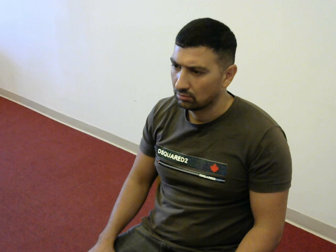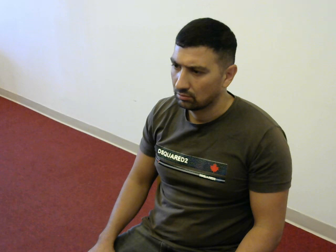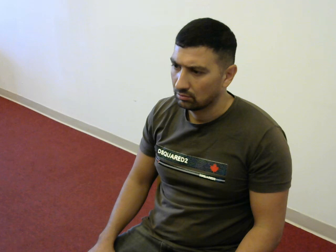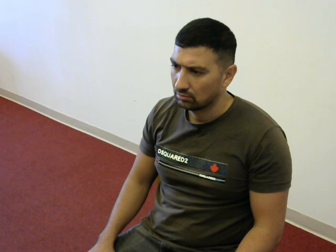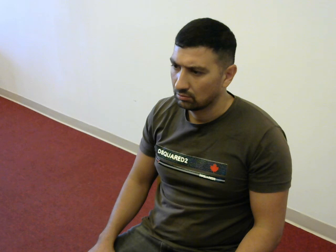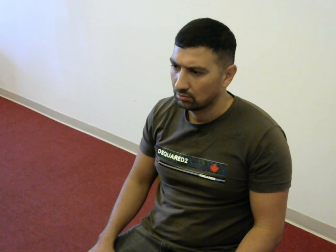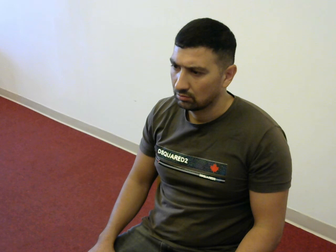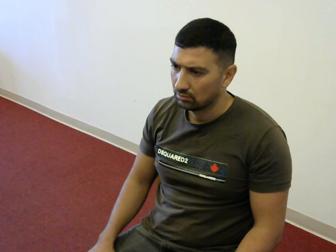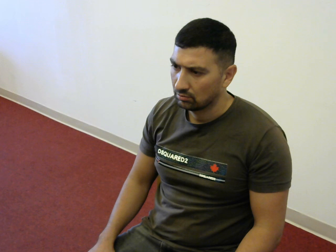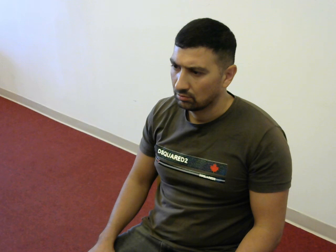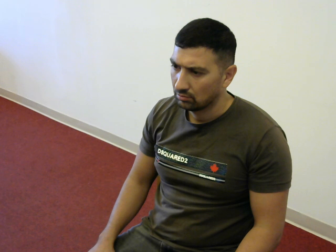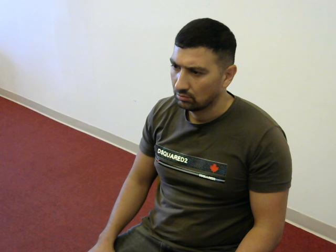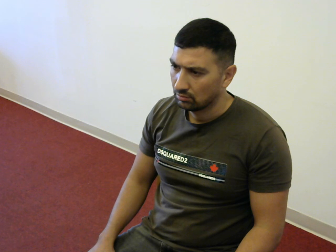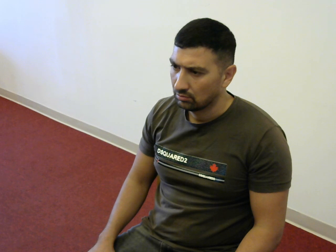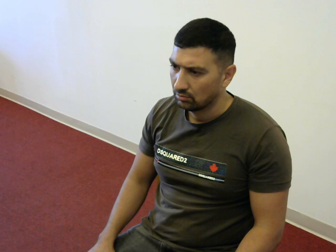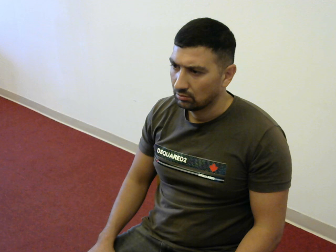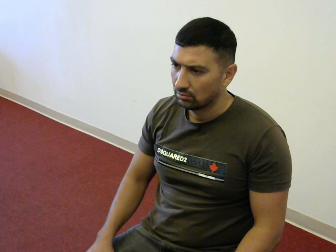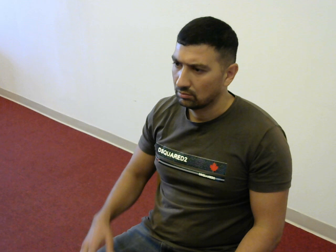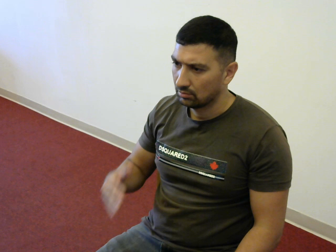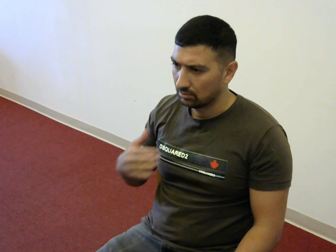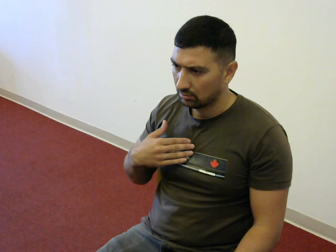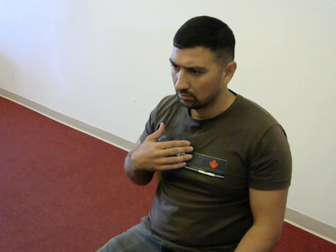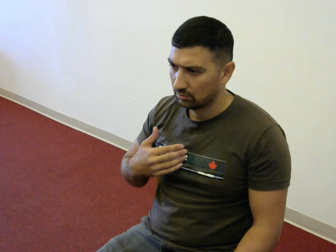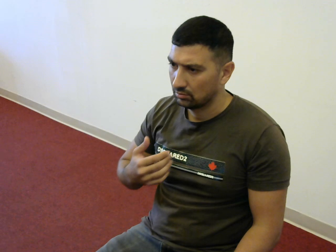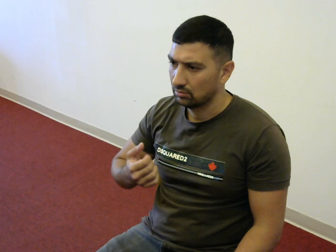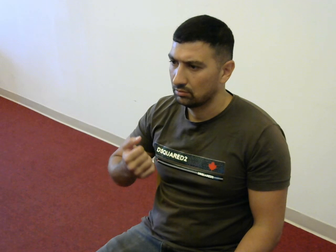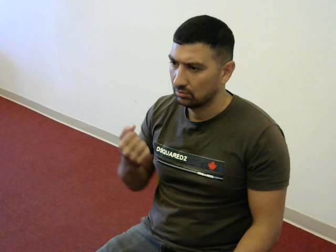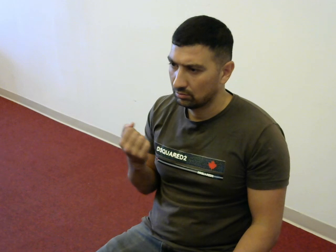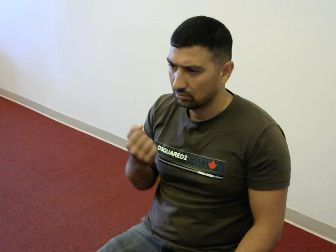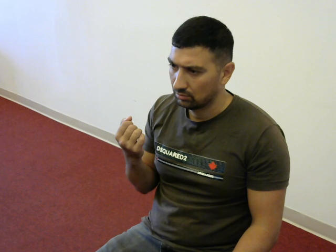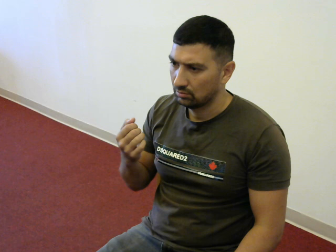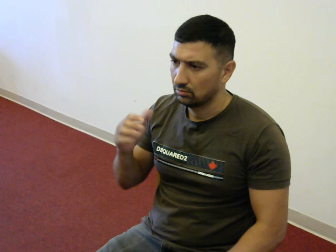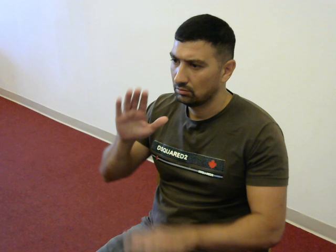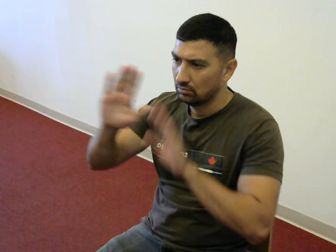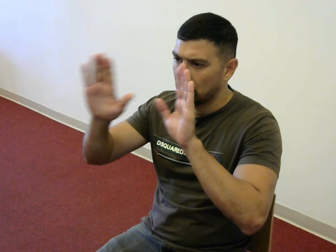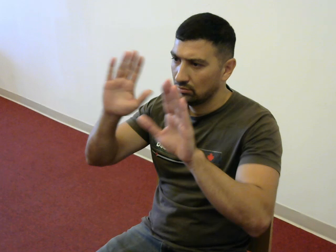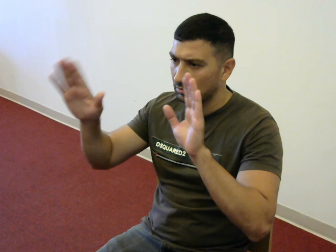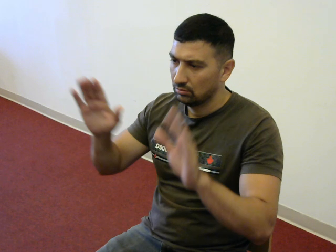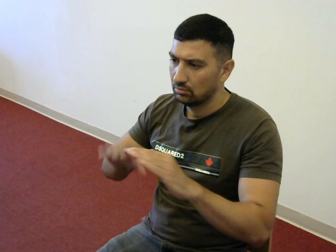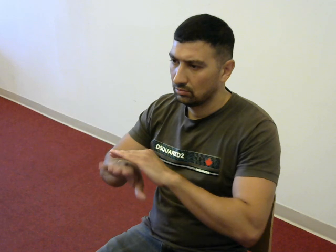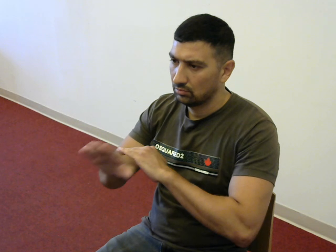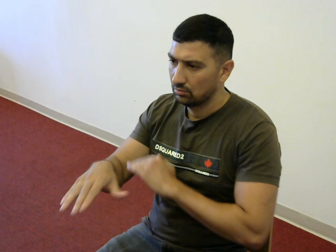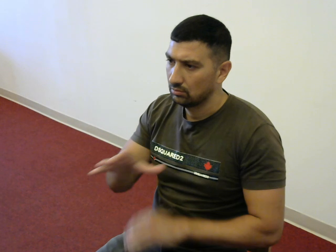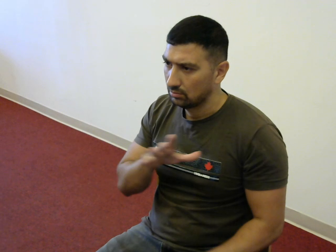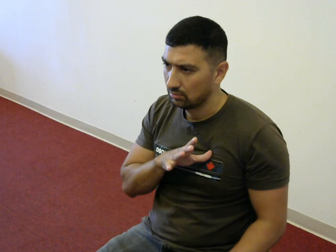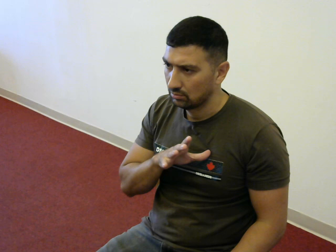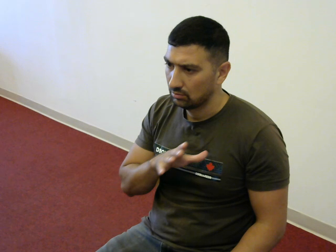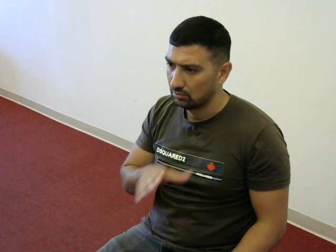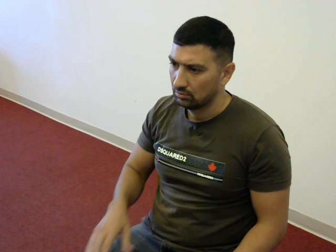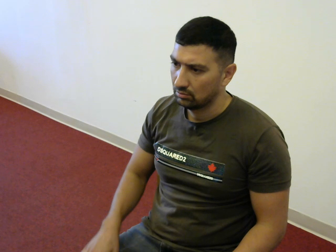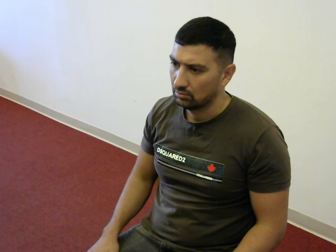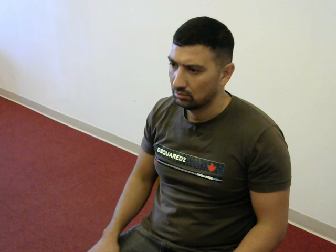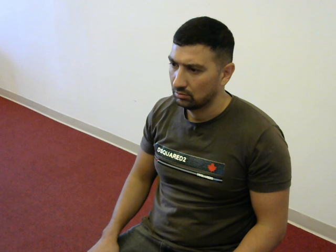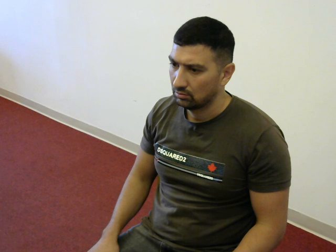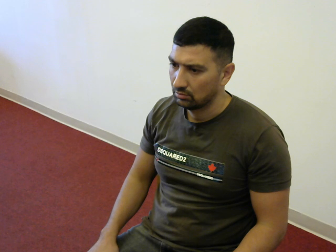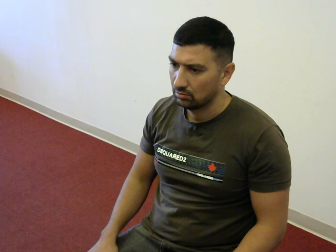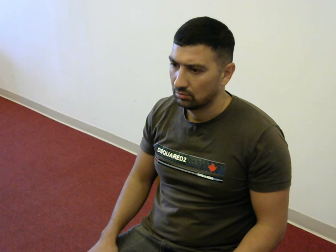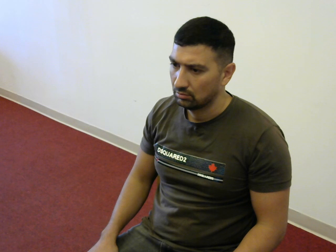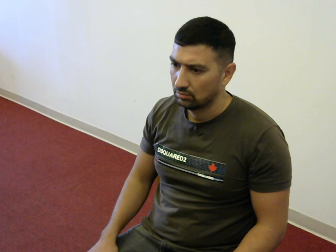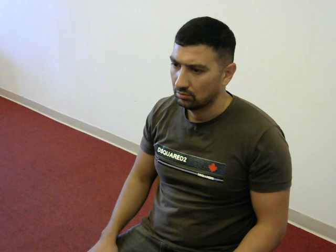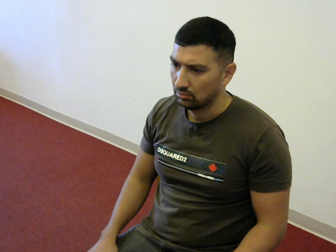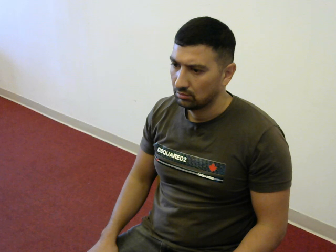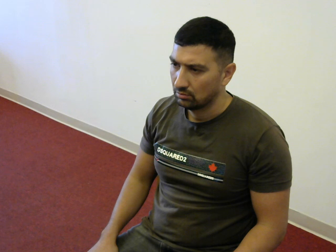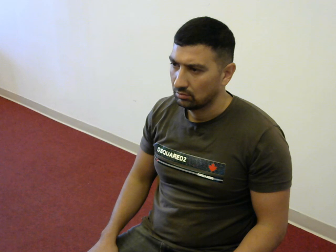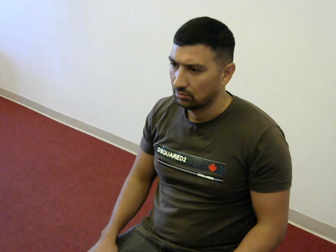Mənim dostumla sərgiyə getmişdim